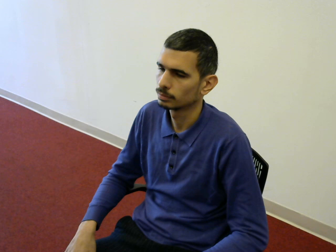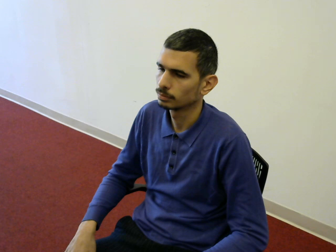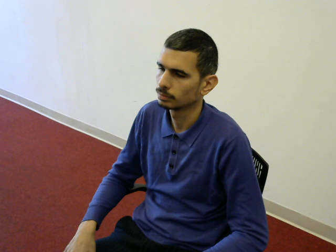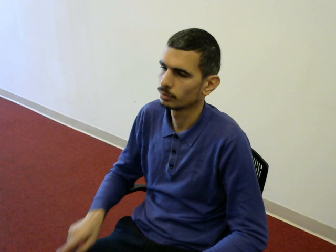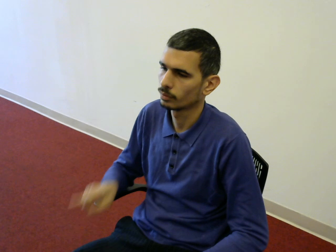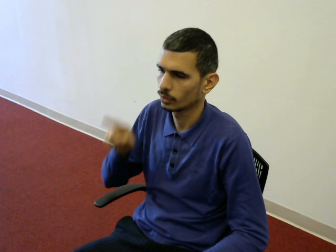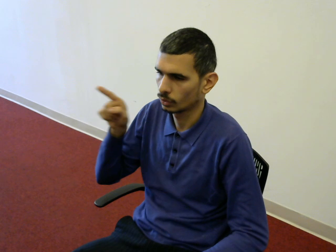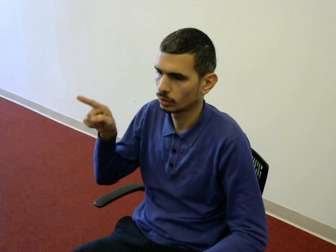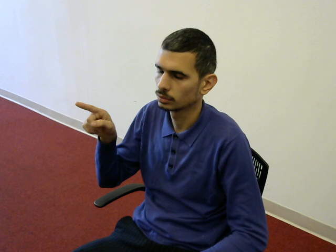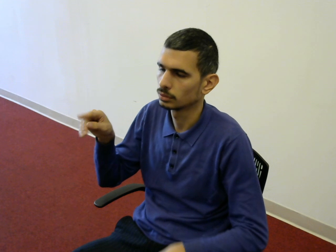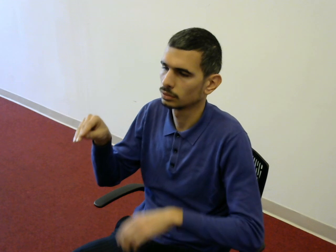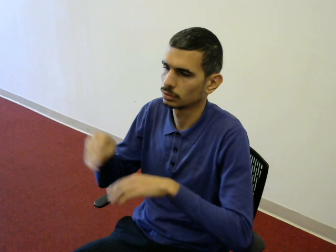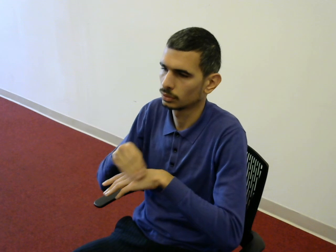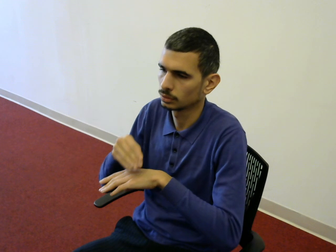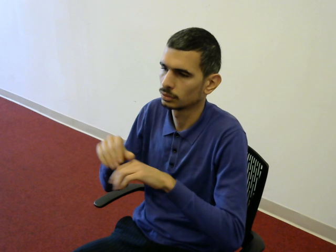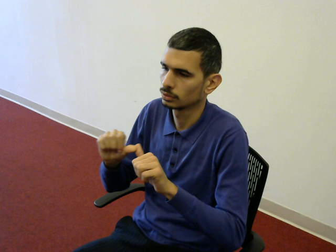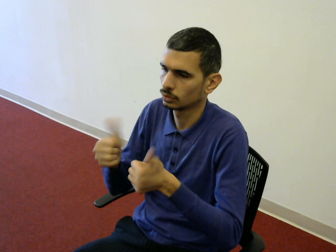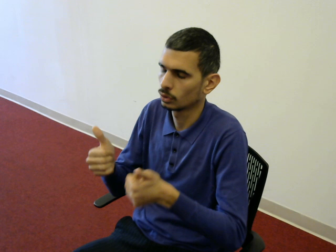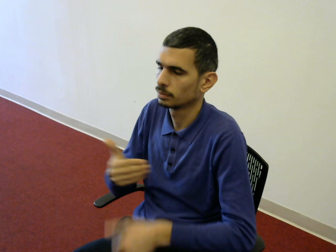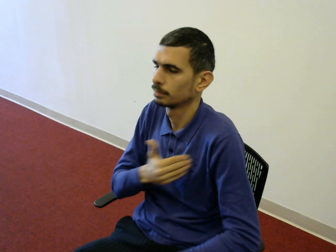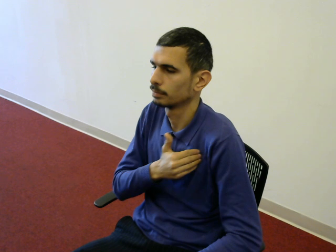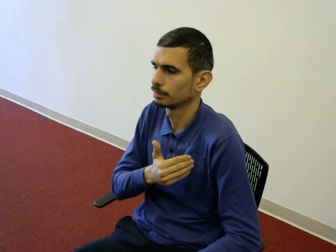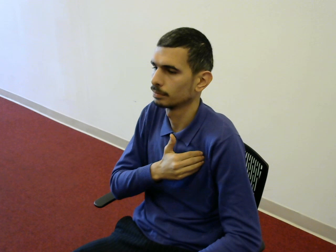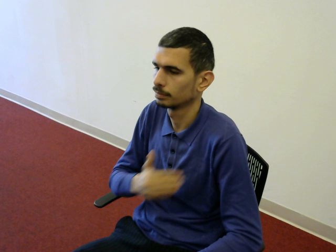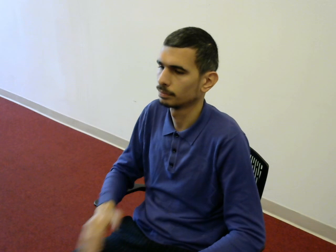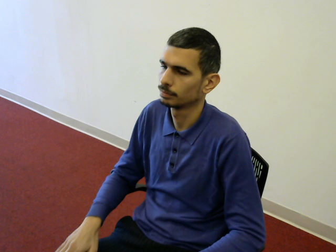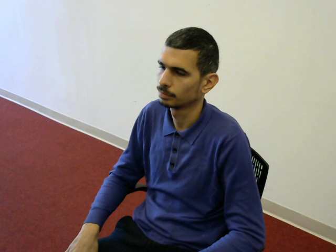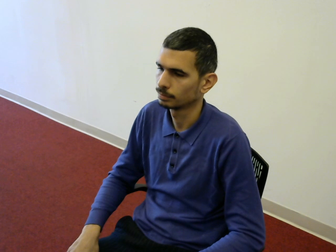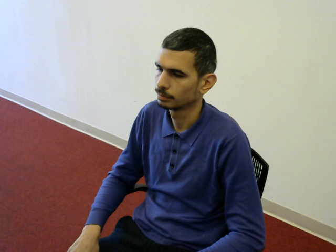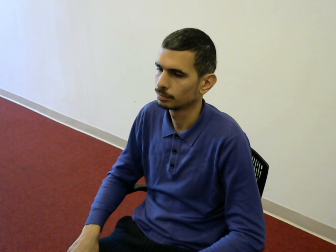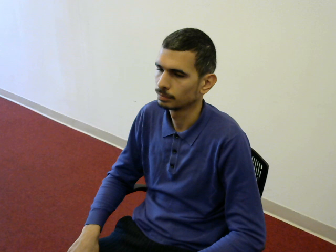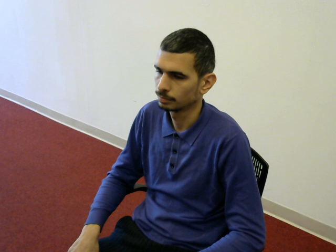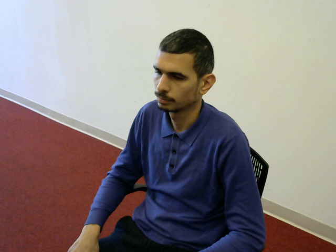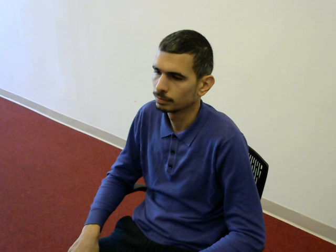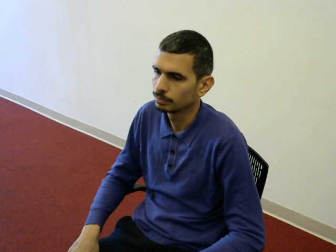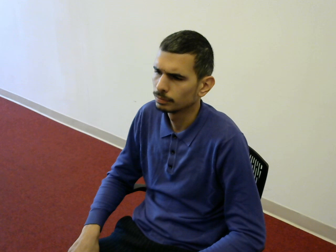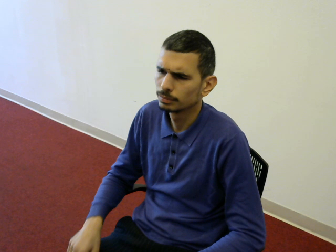O həyat yoldaşından ayrılmaq istəyir